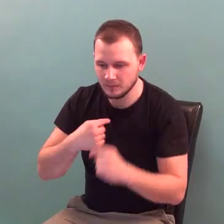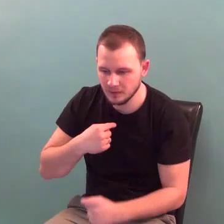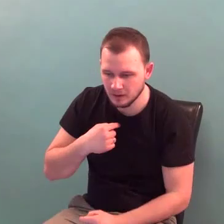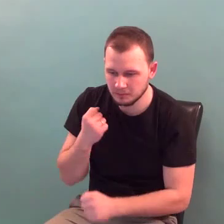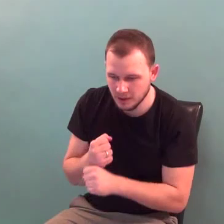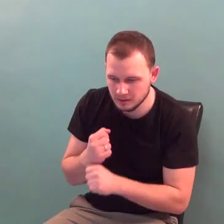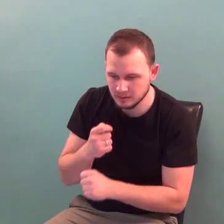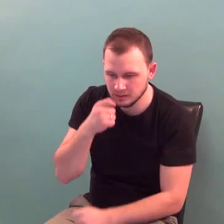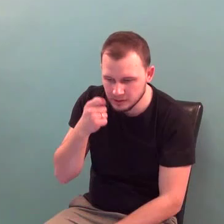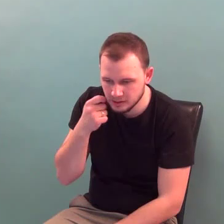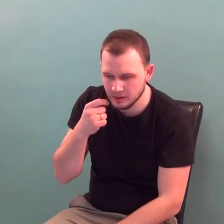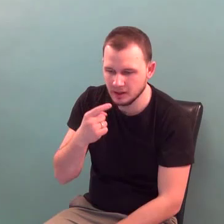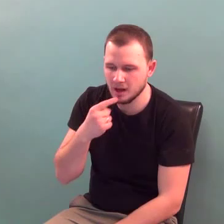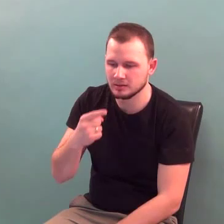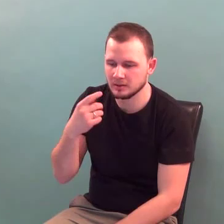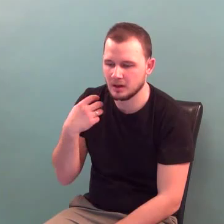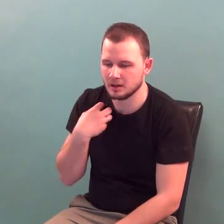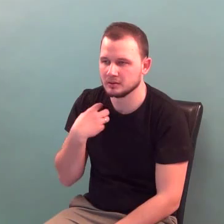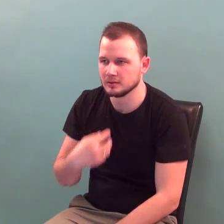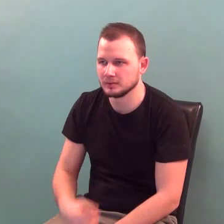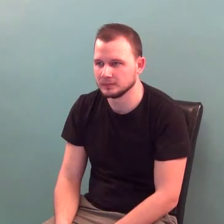Ja pracuję, dziadek, język angielski.